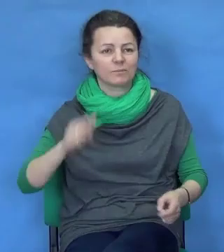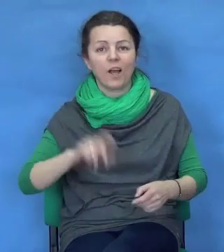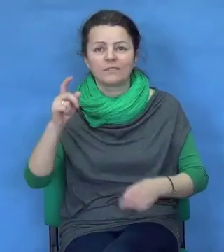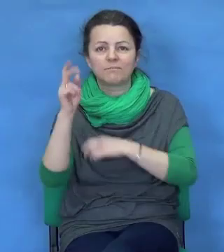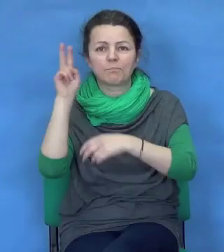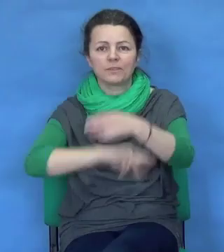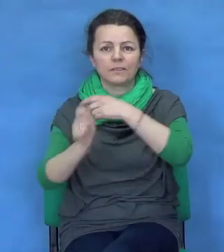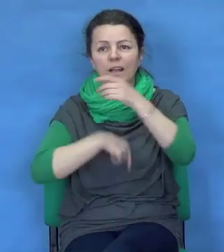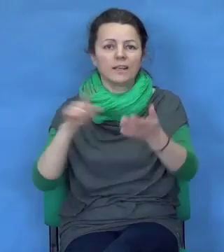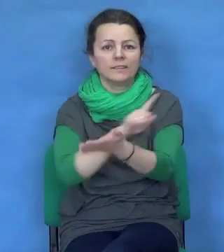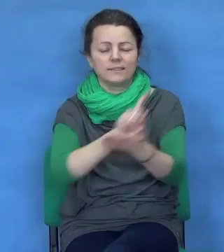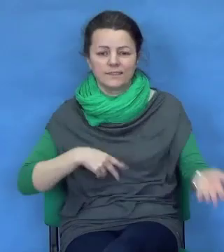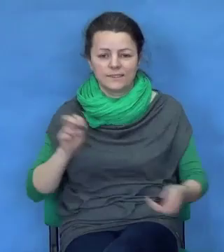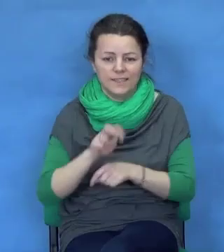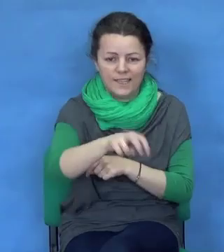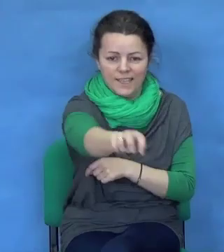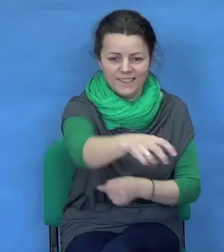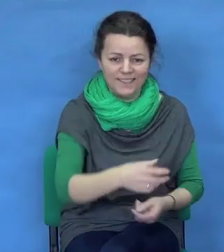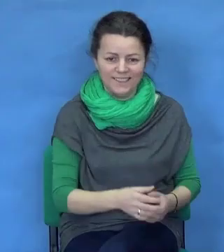Biegnie się i ryzykuje dostanie kary od policjanta.